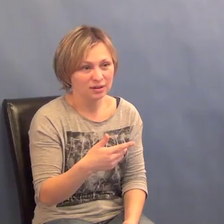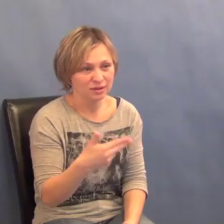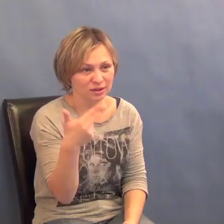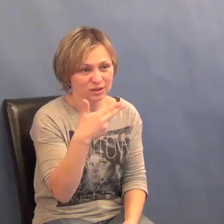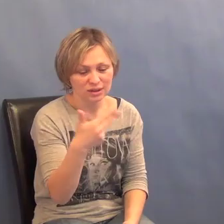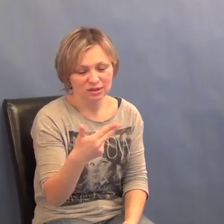Niedziela.